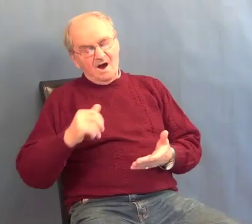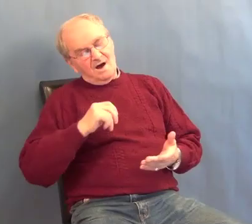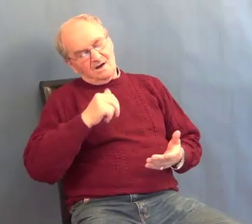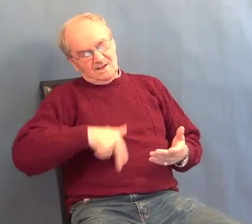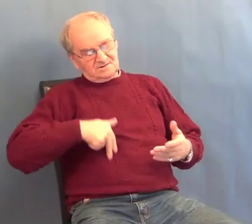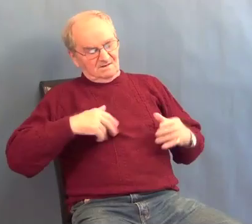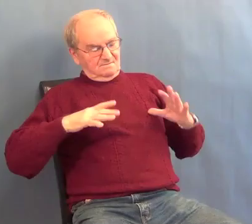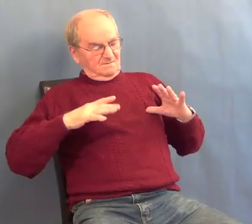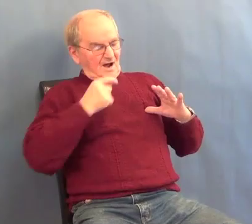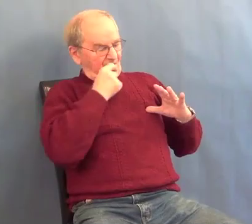A niedziela wolna.